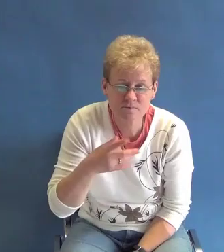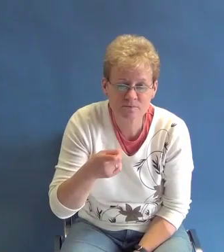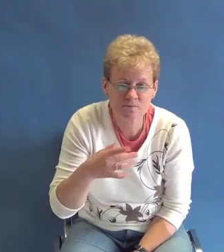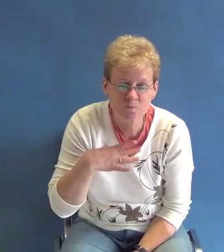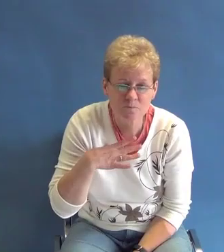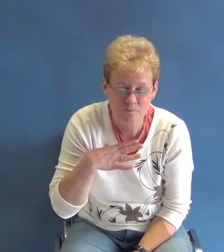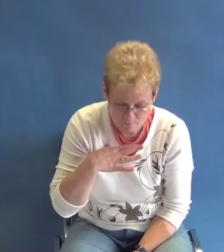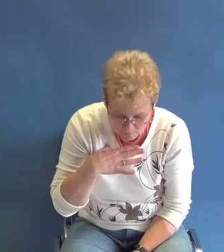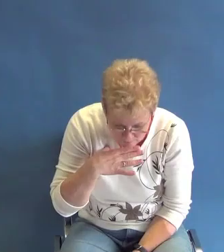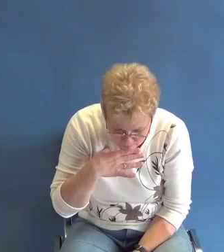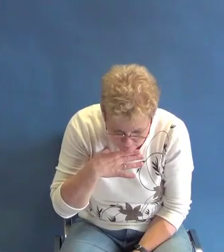Wolne?